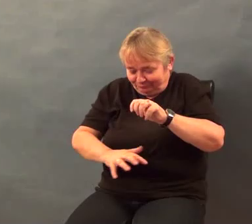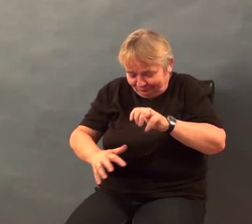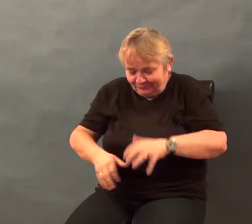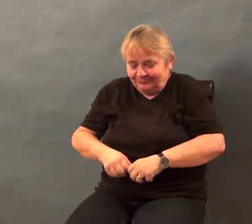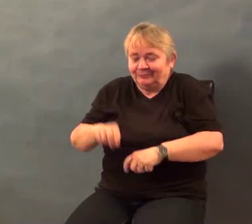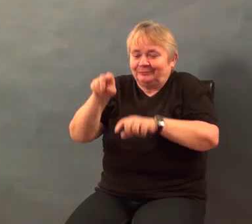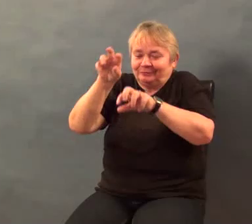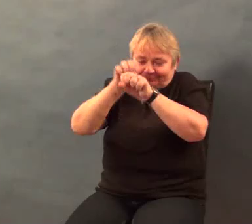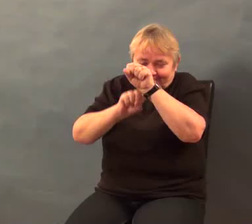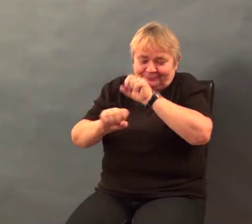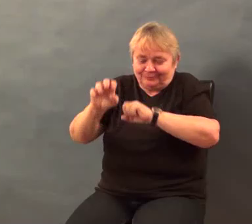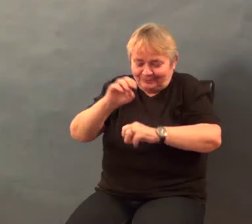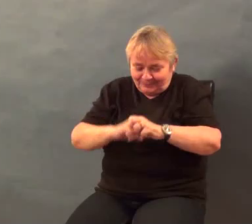Schodzi po drabinie na dół.